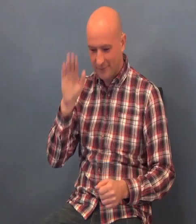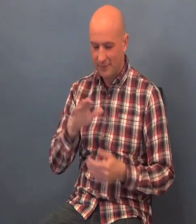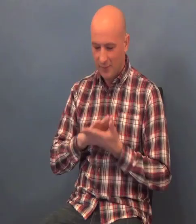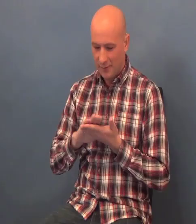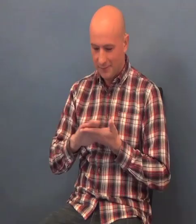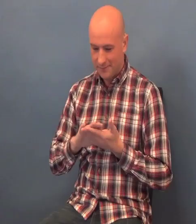Przepraszam.